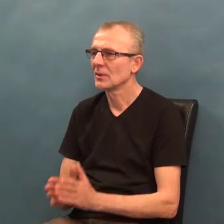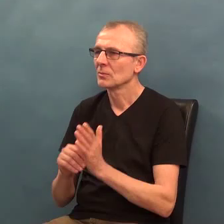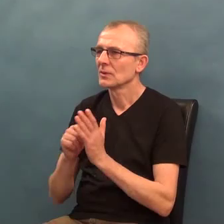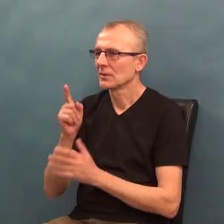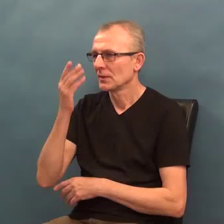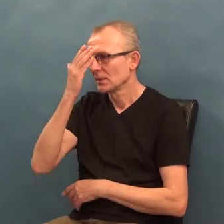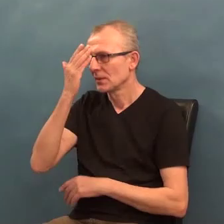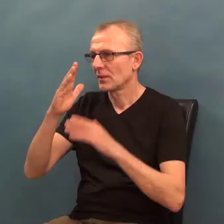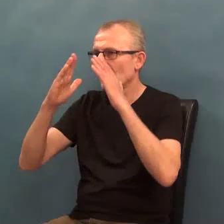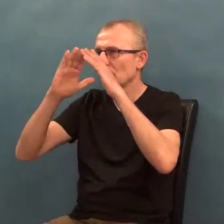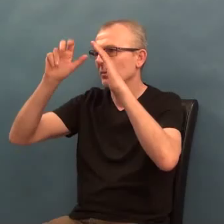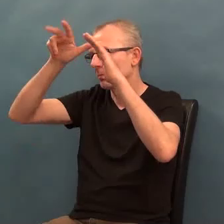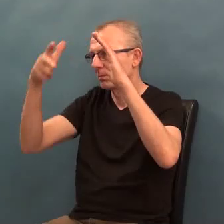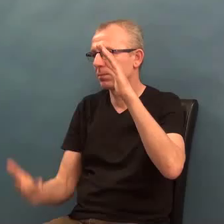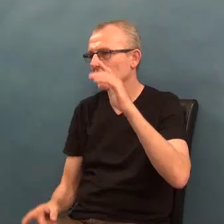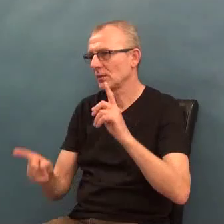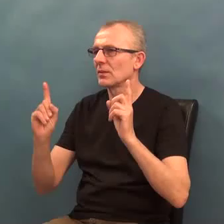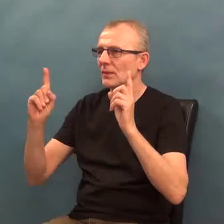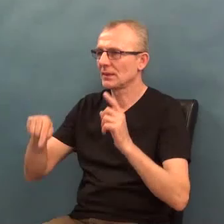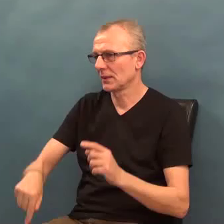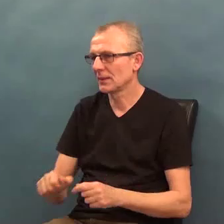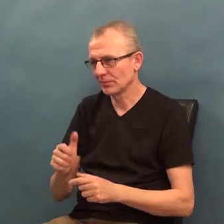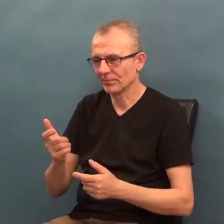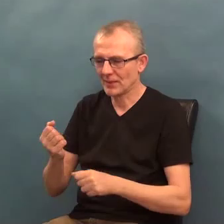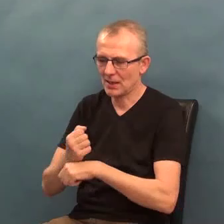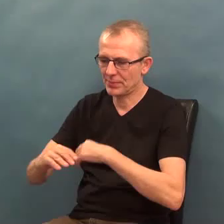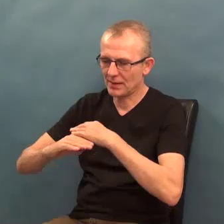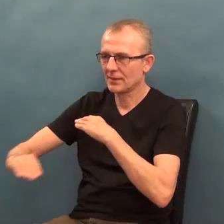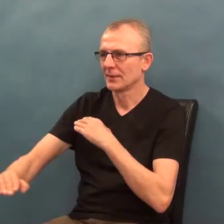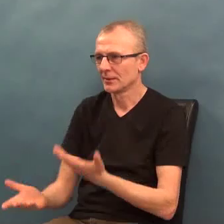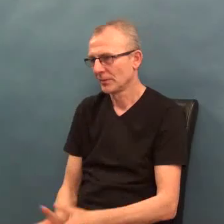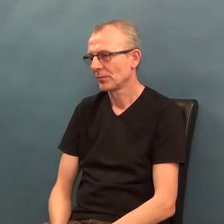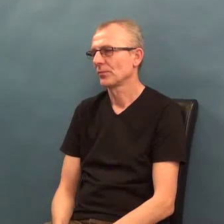Na przykład ktoś niepełnosprawny spadnie z dachu na kamienną drogę.